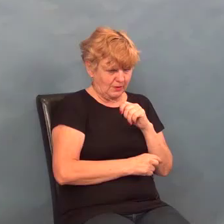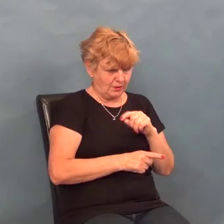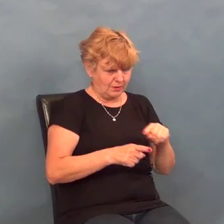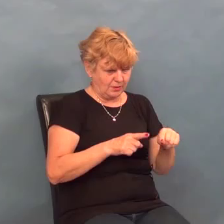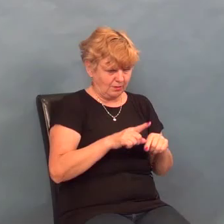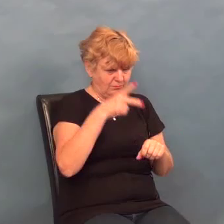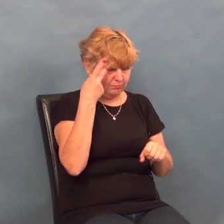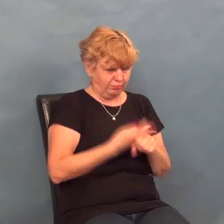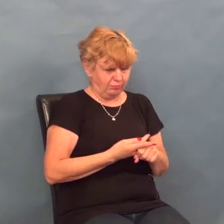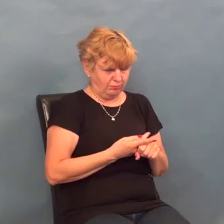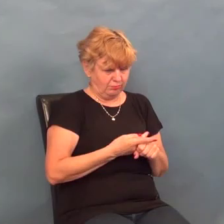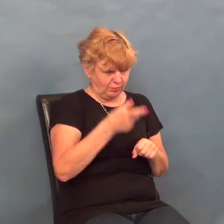Spaść.